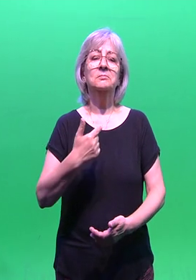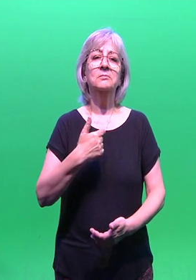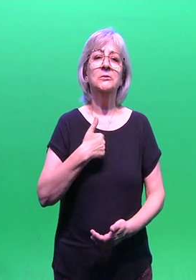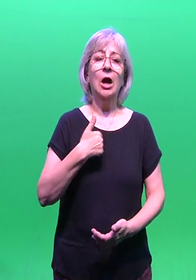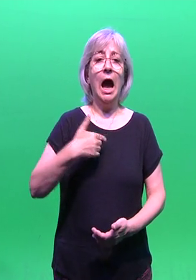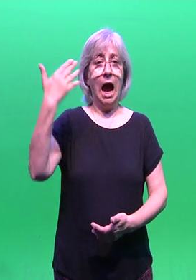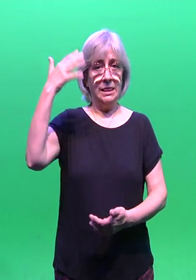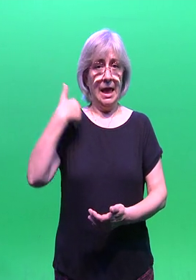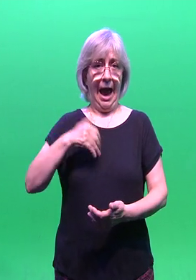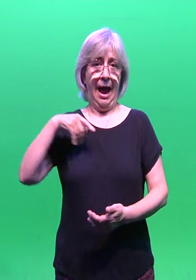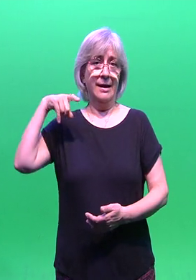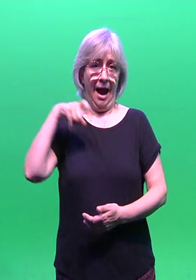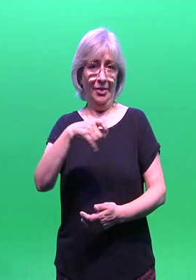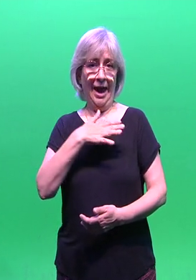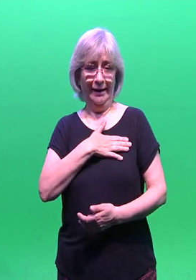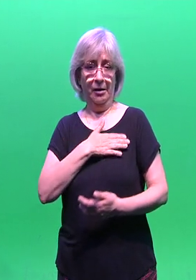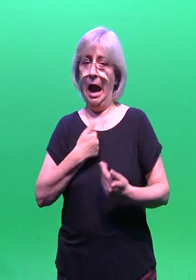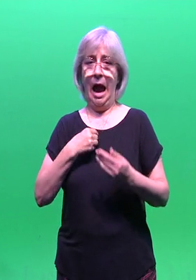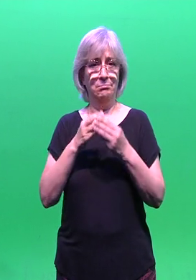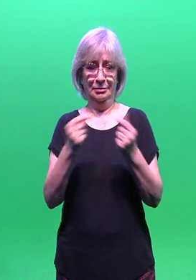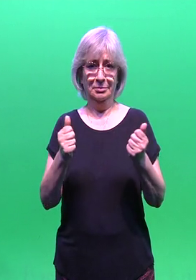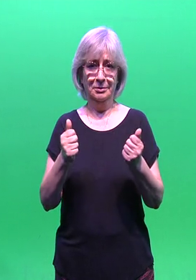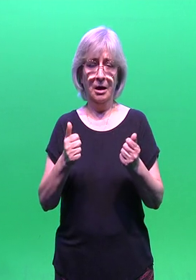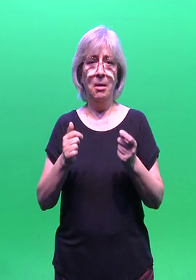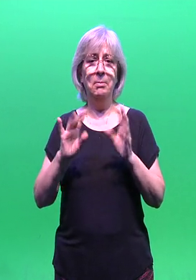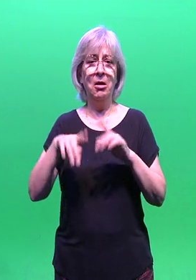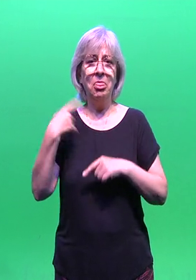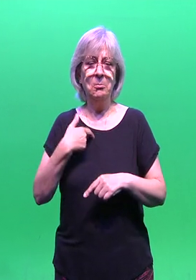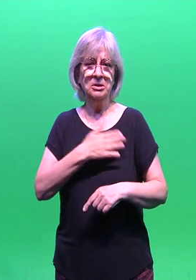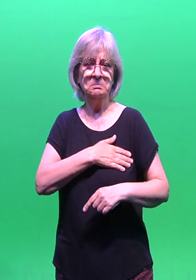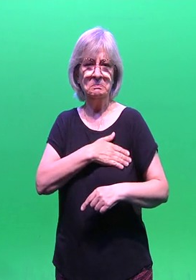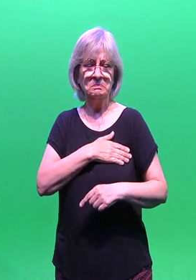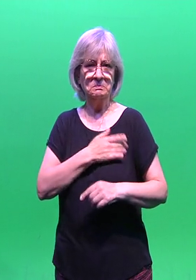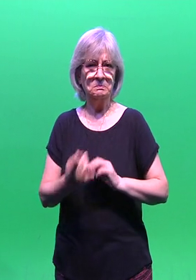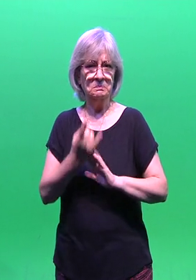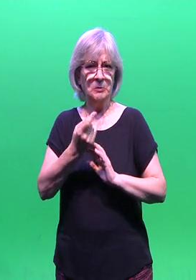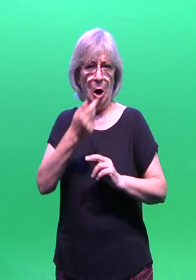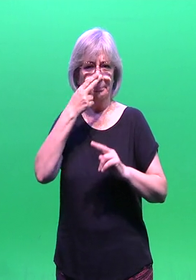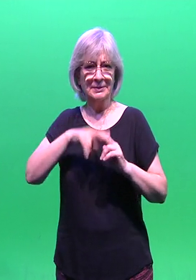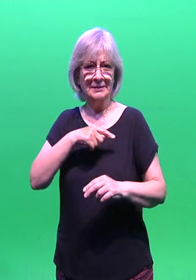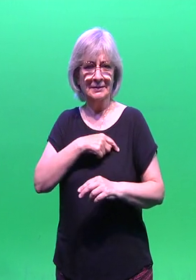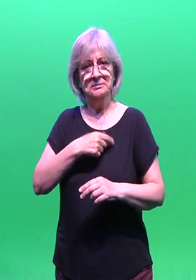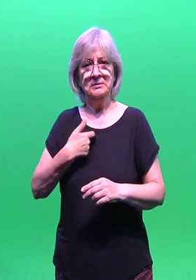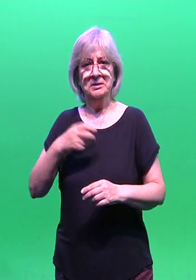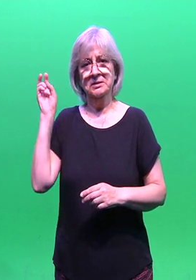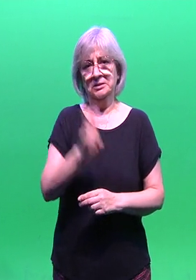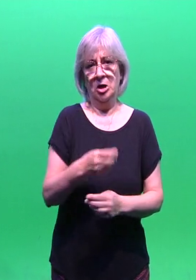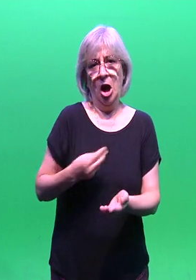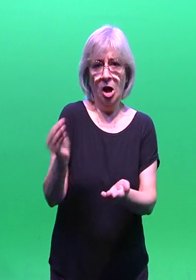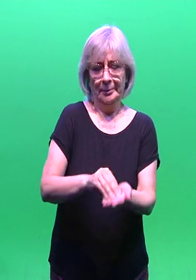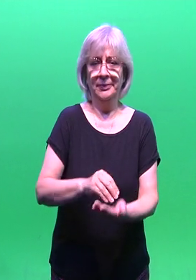He tingut càncer de mama, però ja em va despareixer. He notat que tenia alguna cosa estranya, i per això vinc una altra vegada.